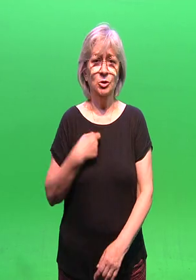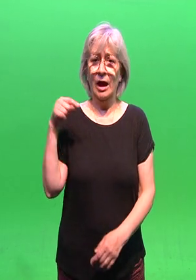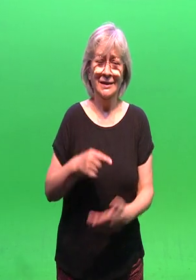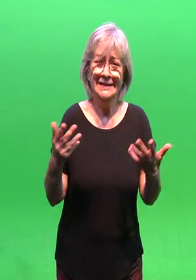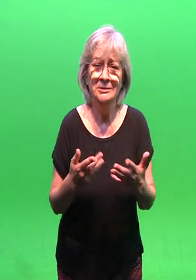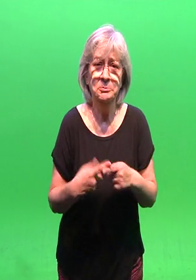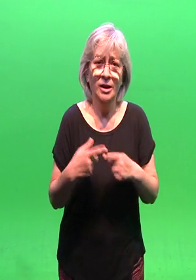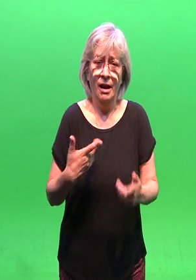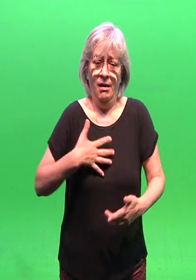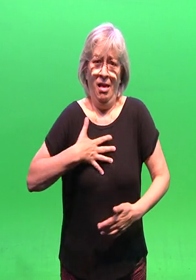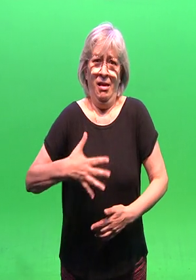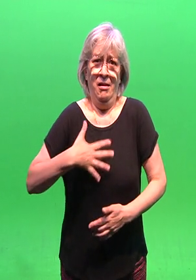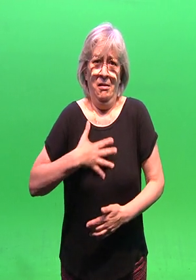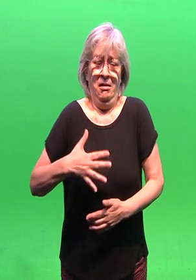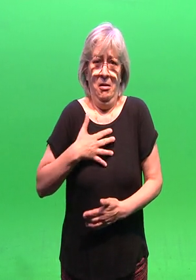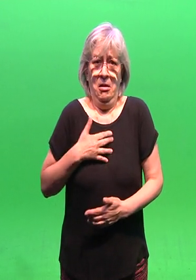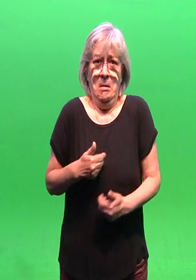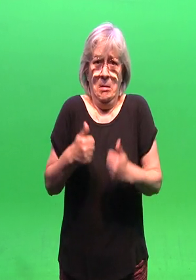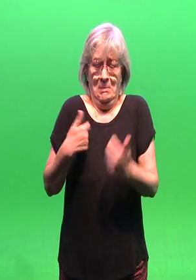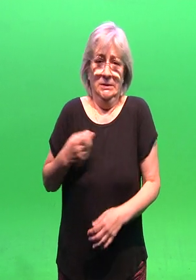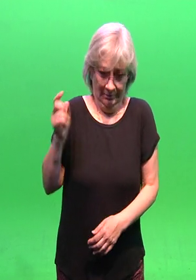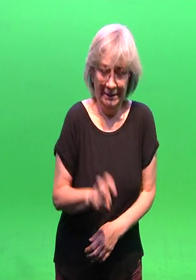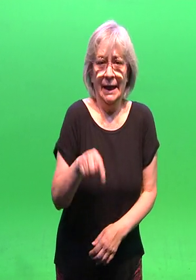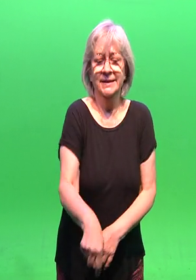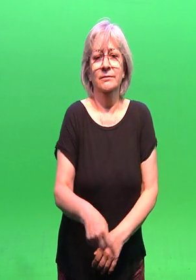Vinc a urgències perquè no puc respirar, i al final he vingut.